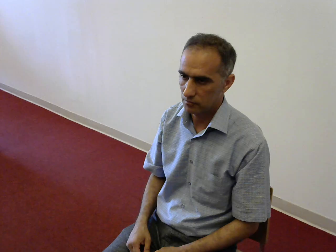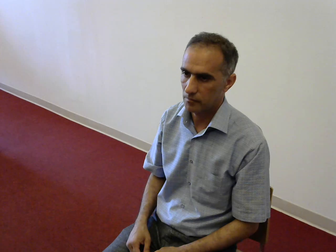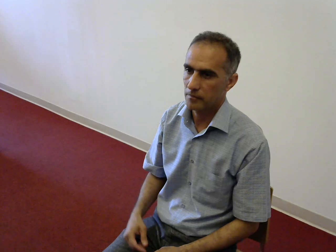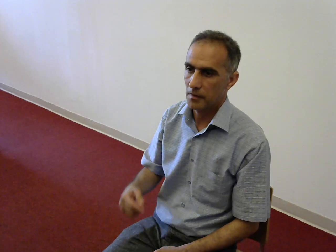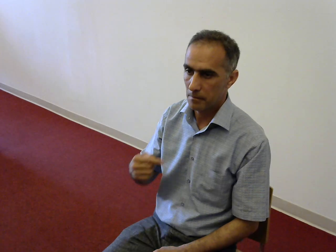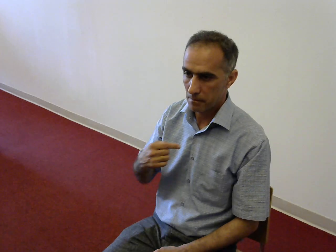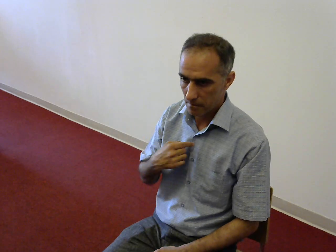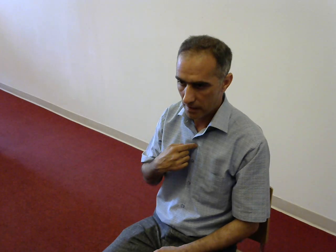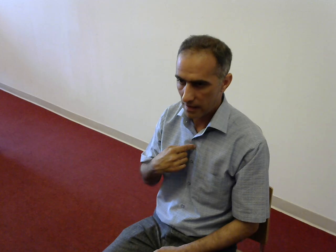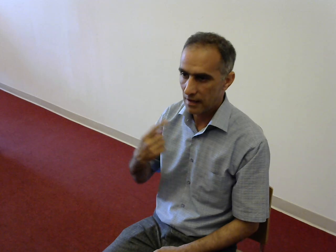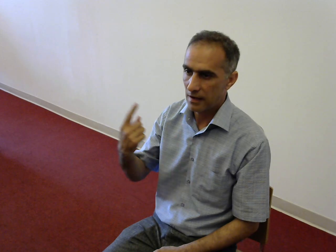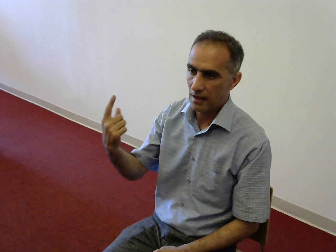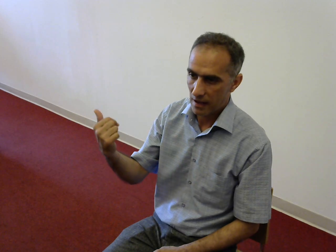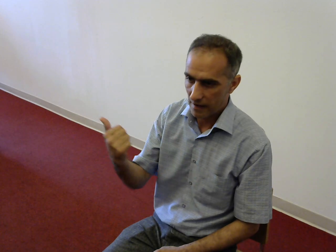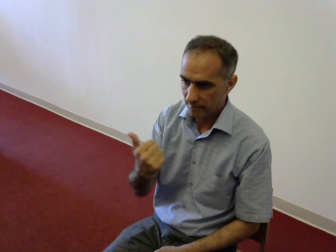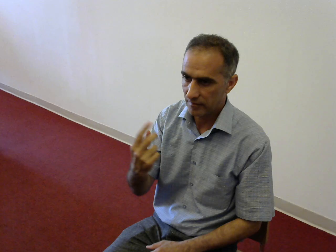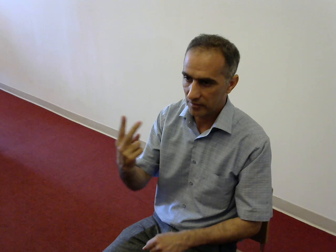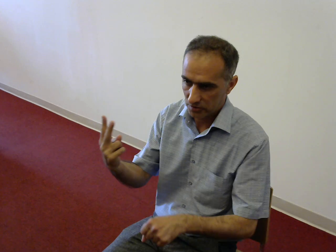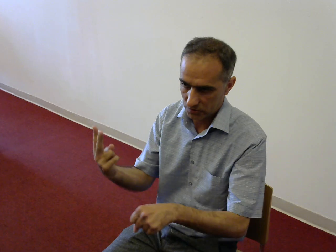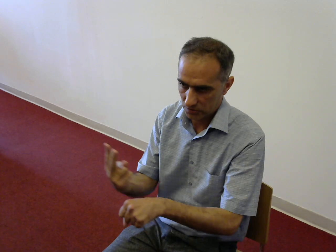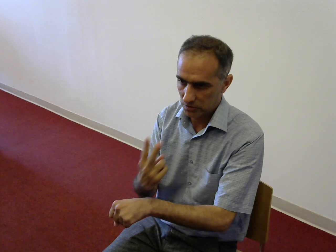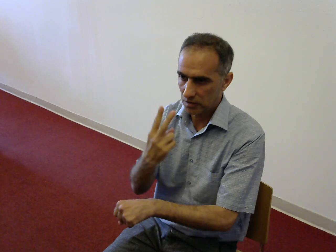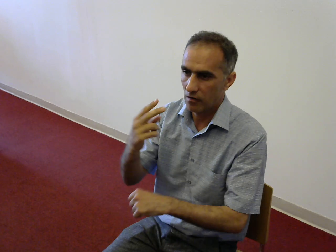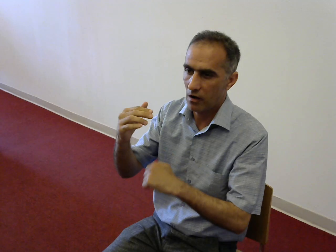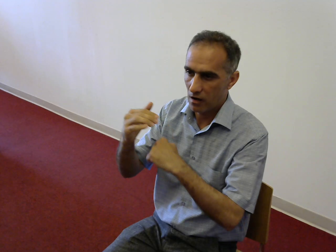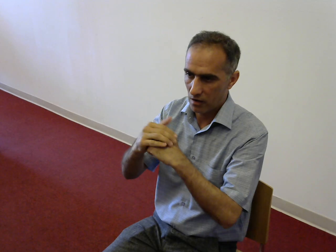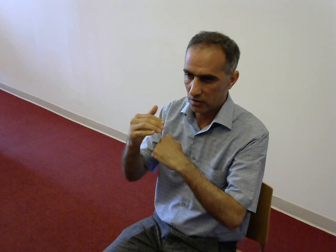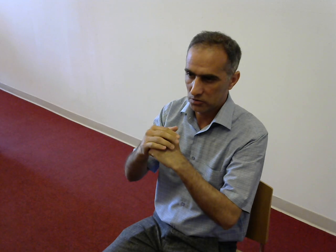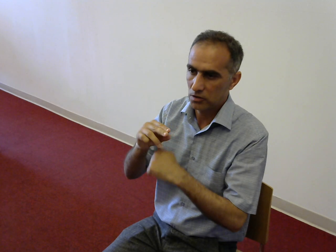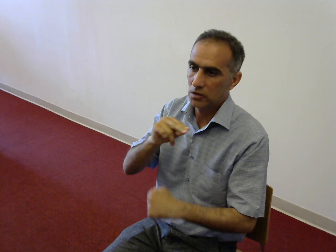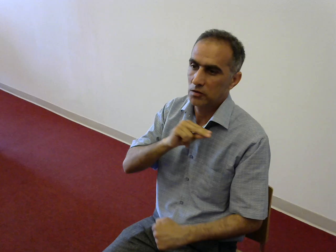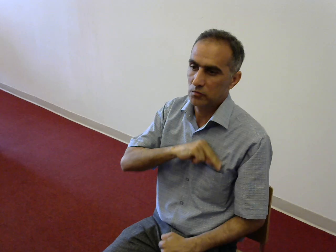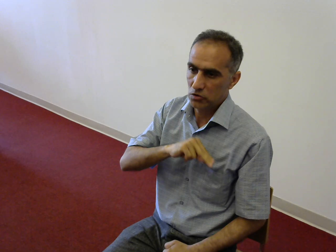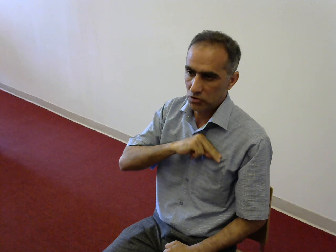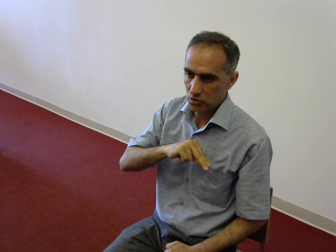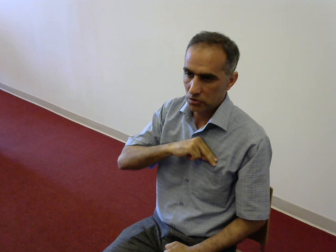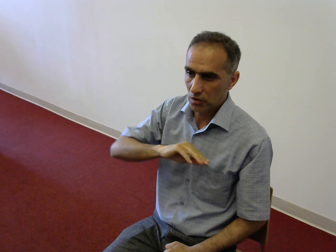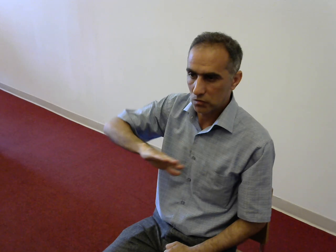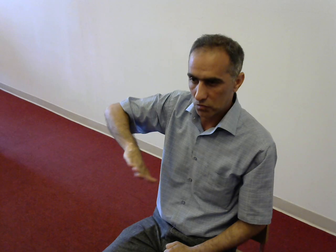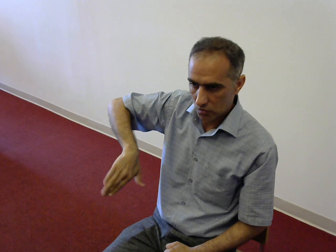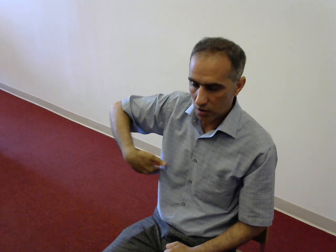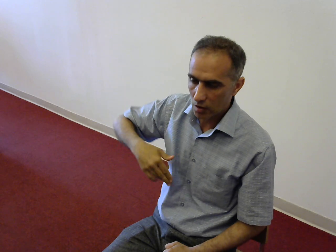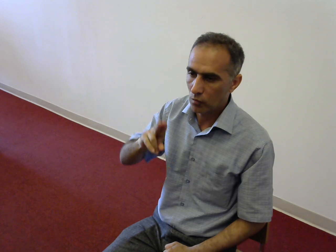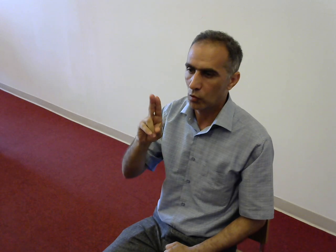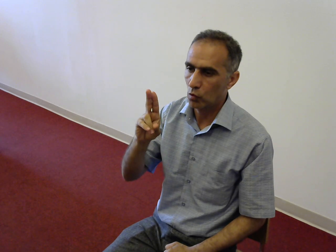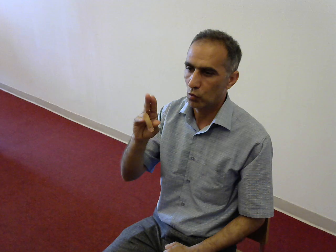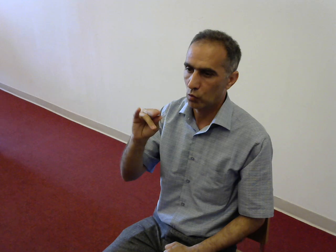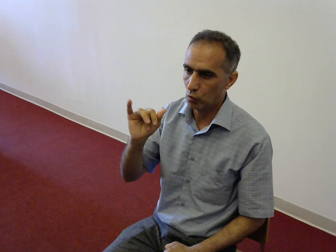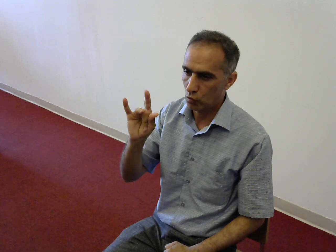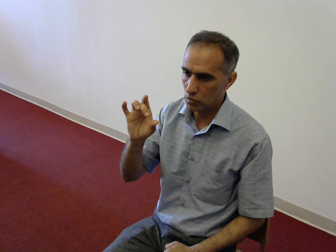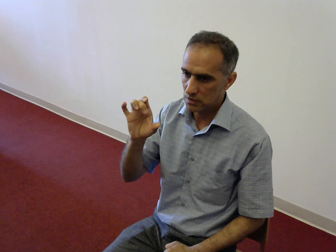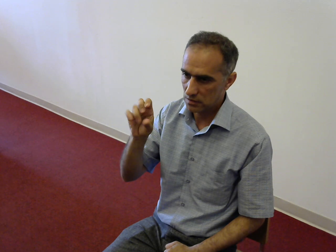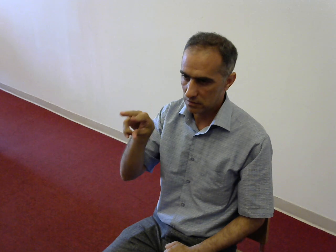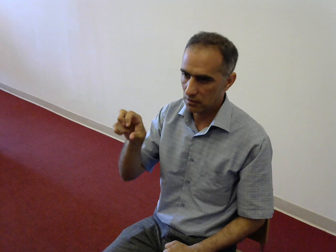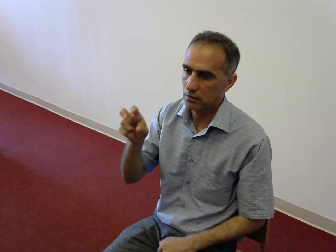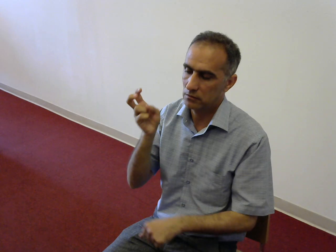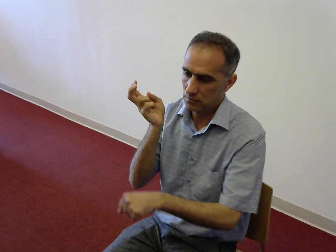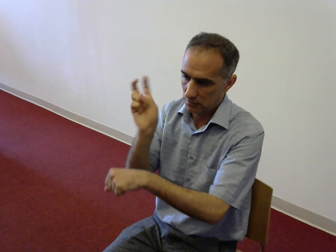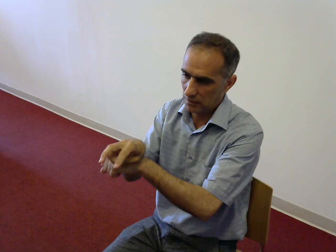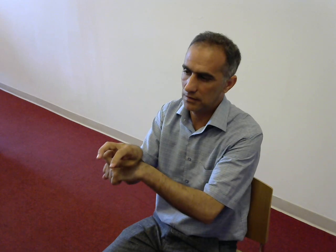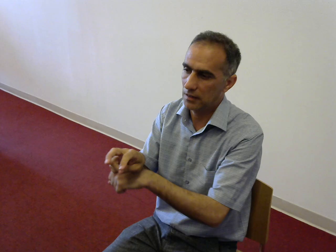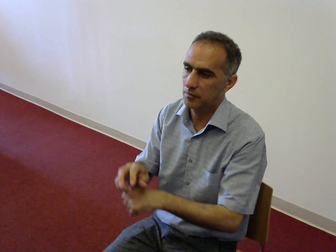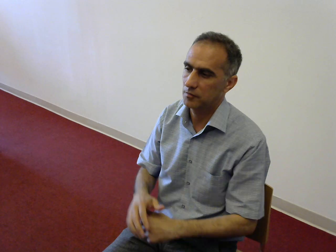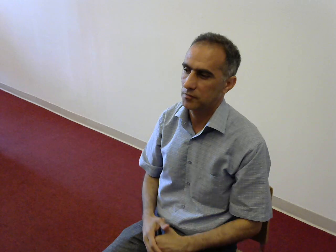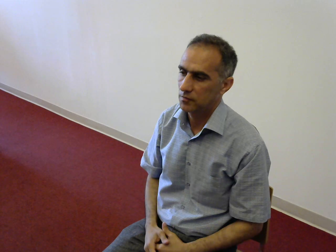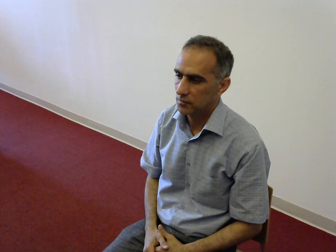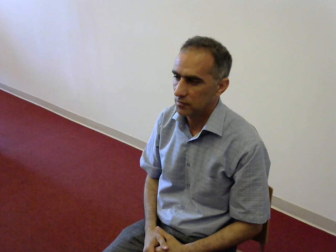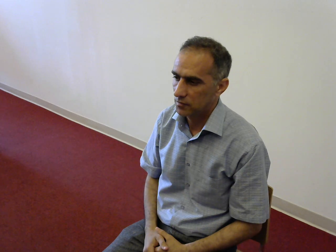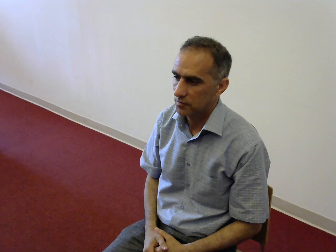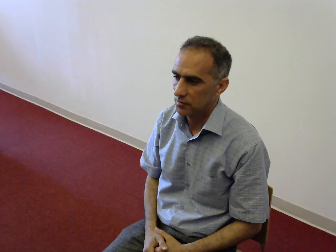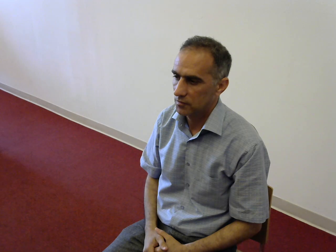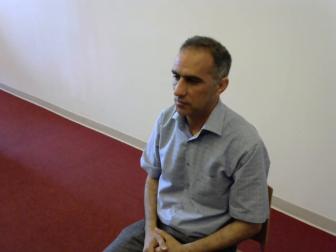Mən həftədə 2 dəfə axşam işdən sonra kursa gedirəm